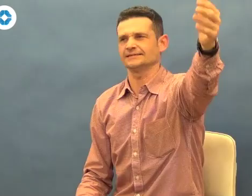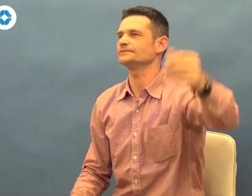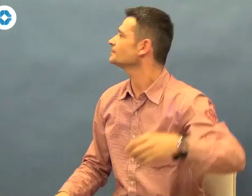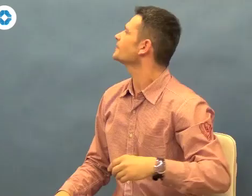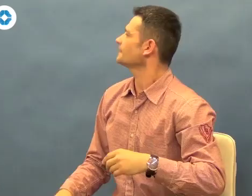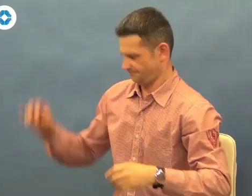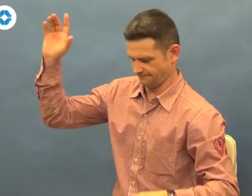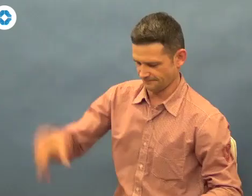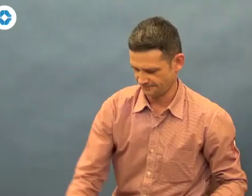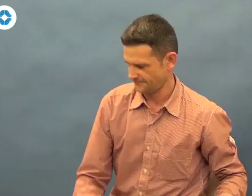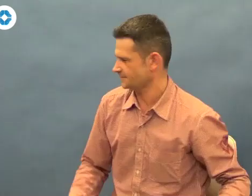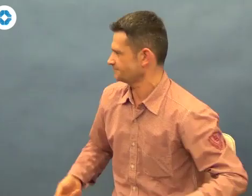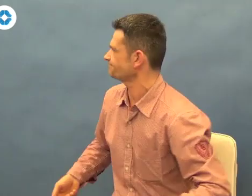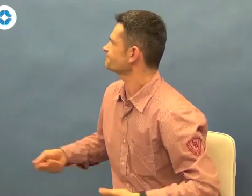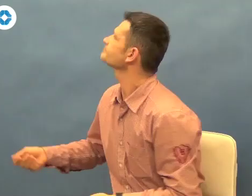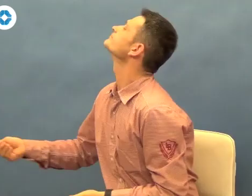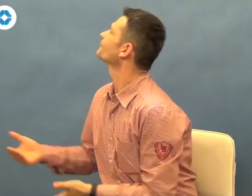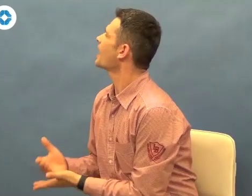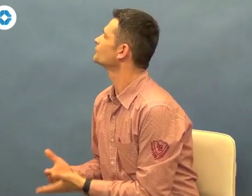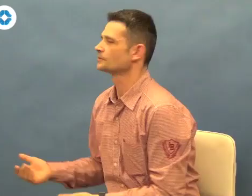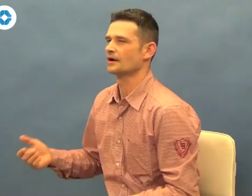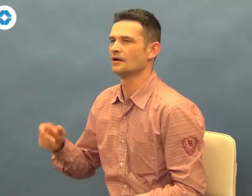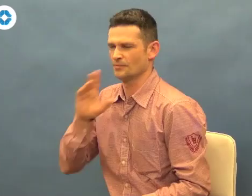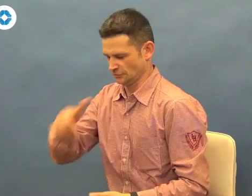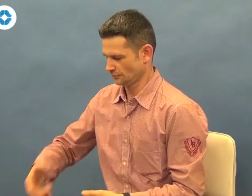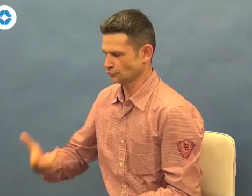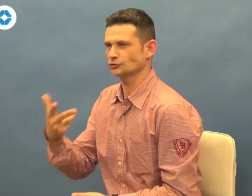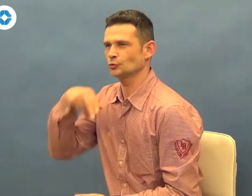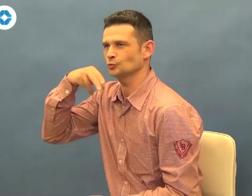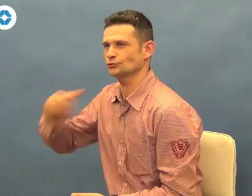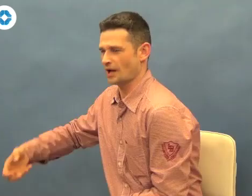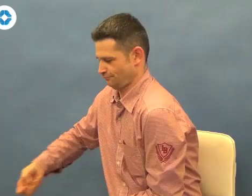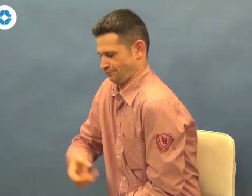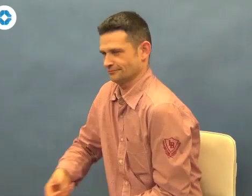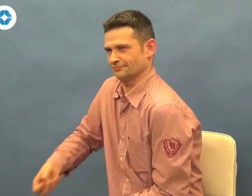Oddali mu kapelusz, a on w zamian dał im trzy gruszki.